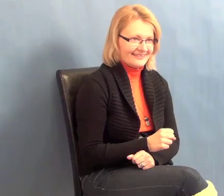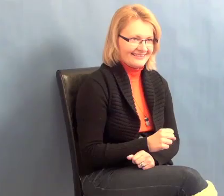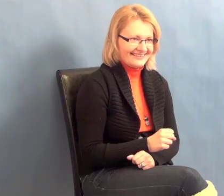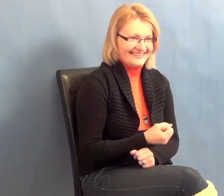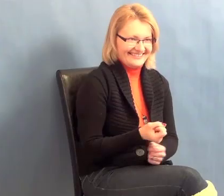Dziwne.